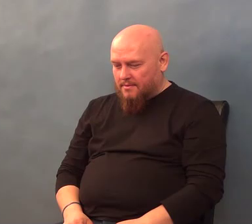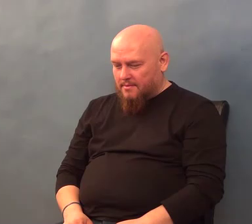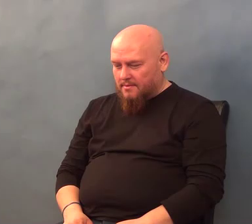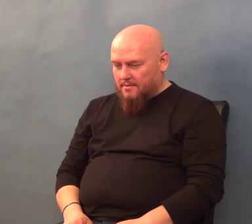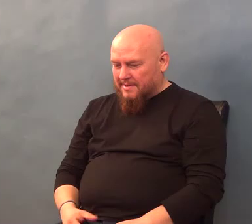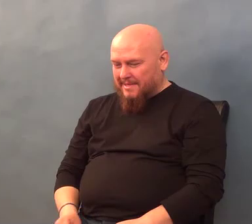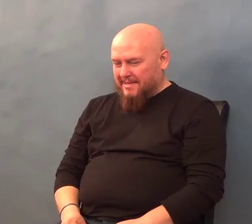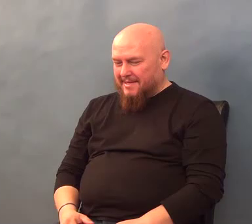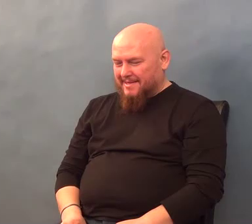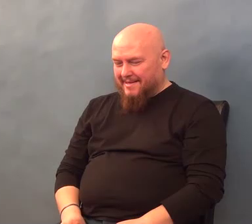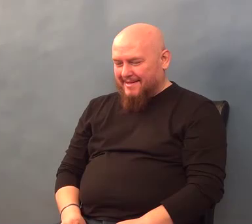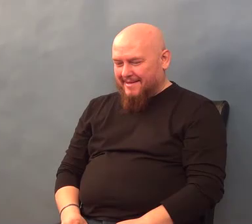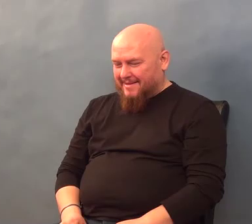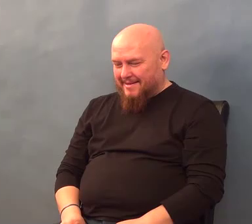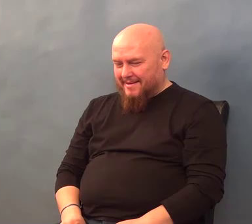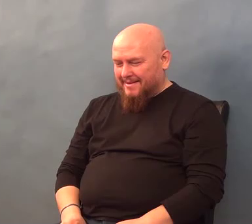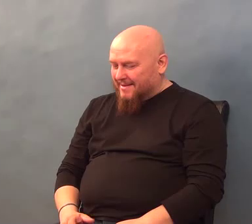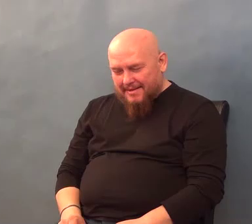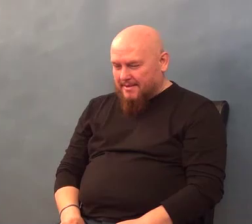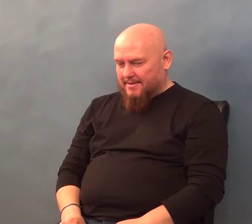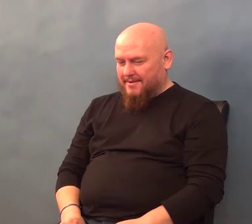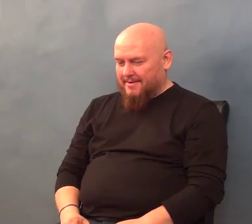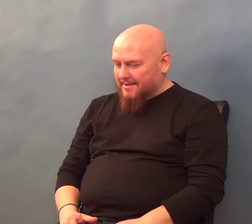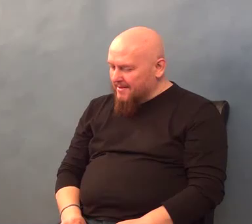Nie. Nie, nie, nie.